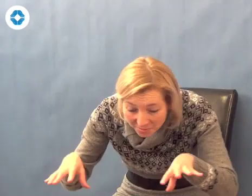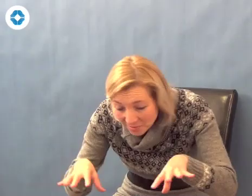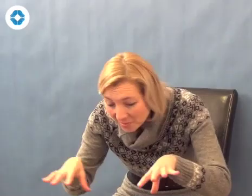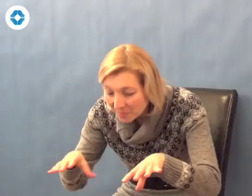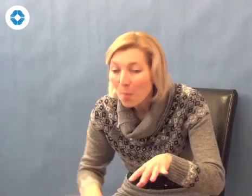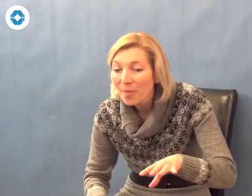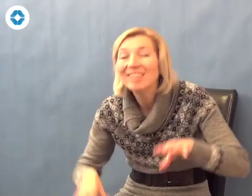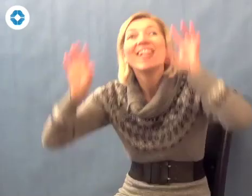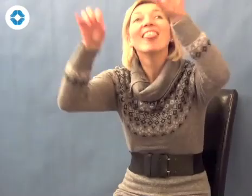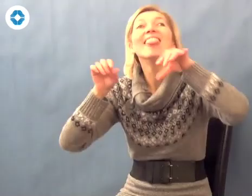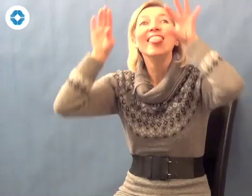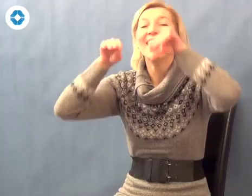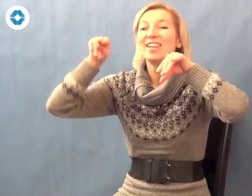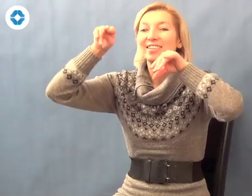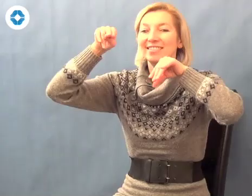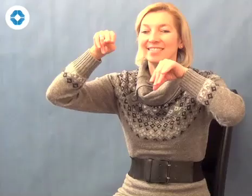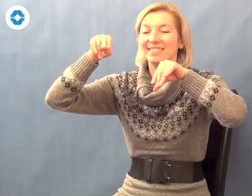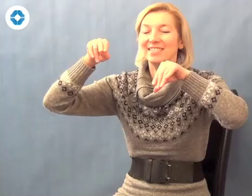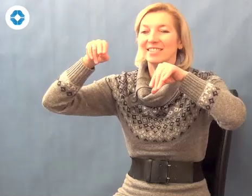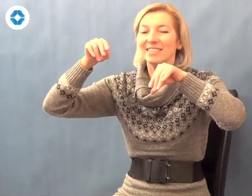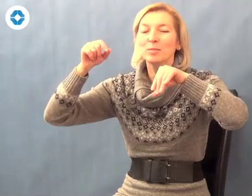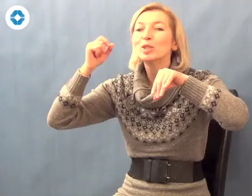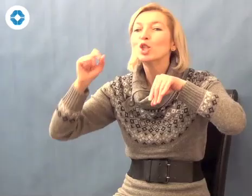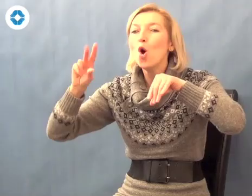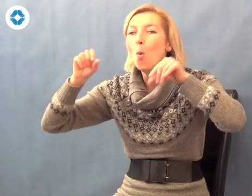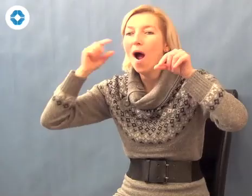Pies podskakiwał do ula z pszczołami.